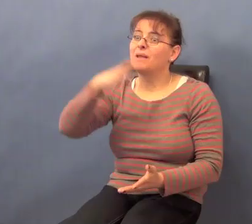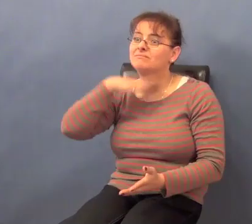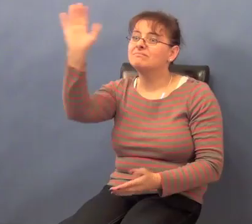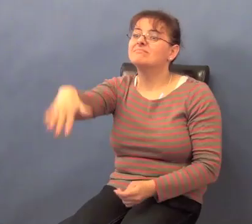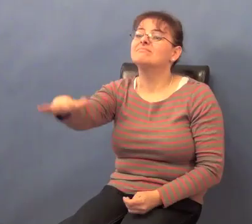Pies, pies.